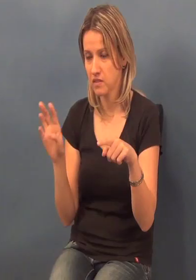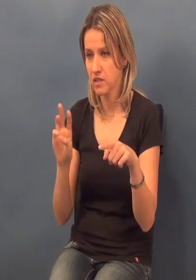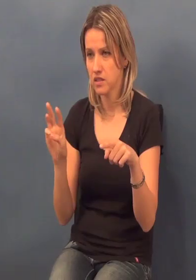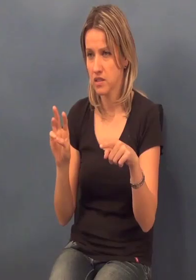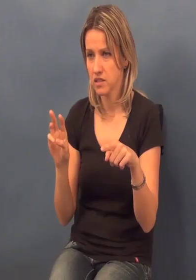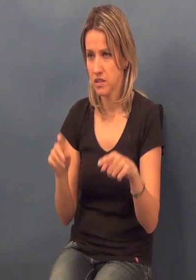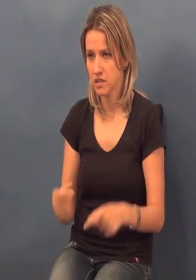Wtorek?